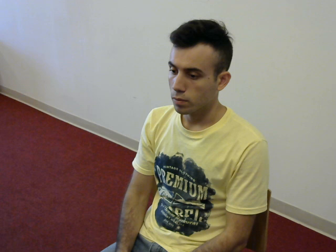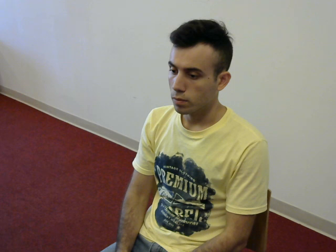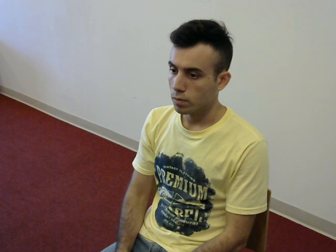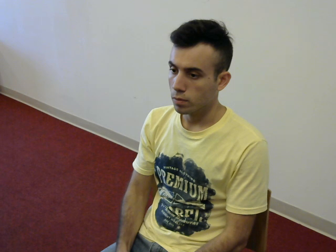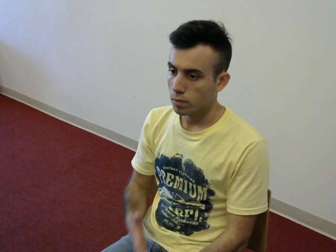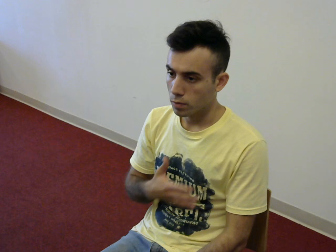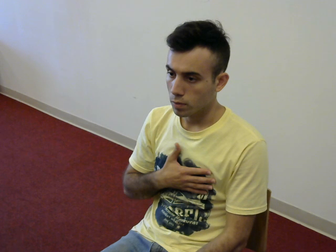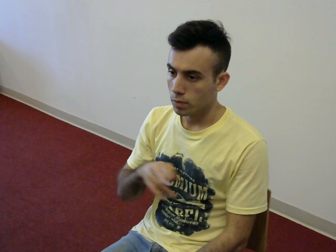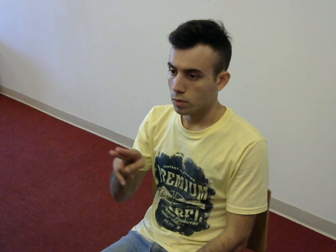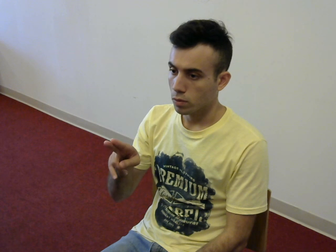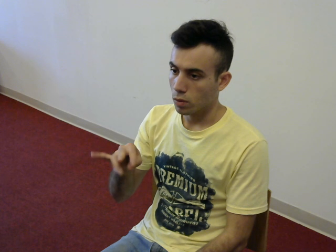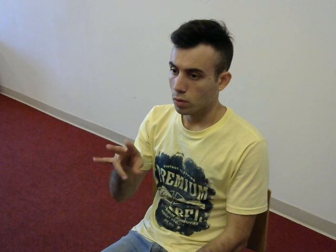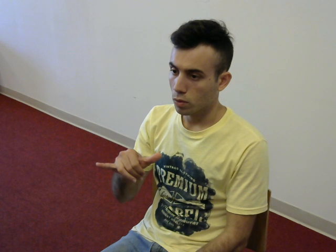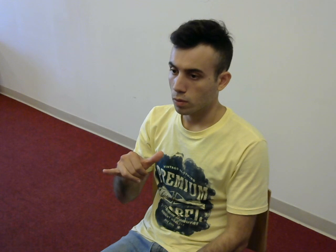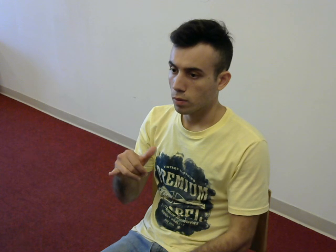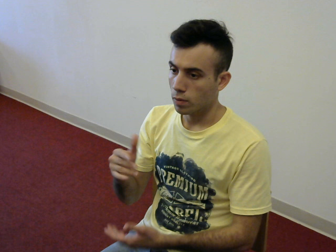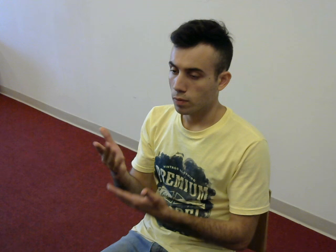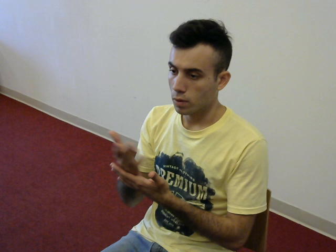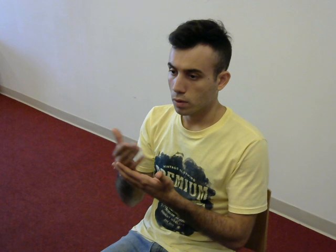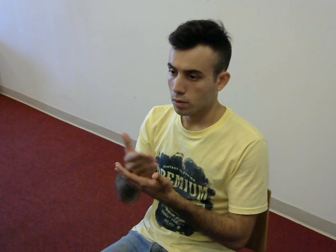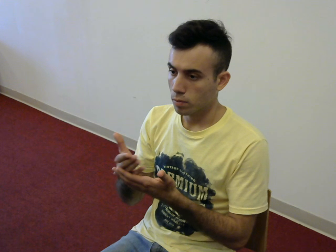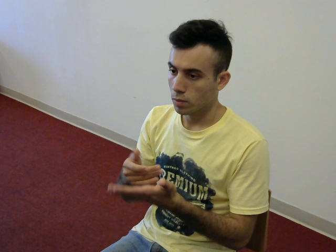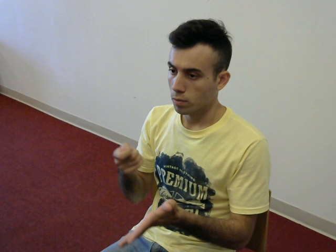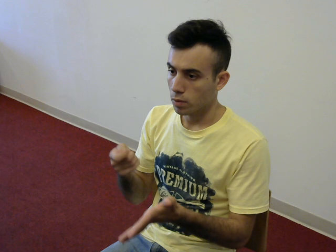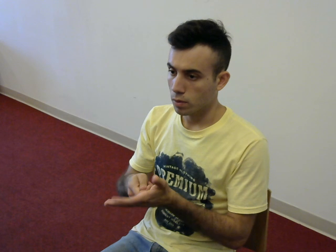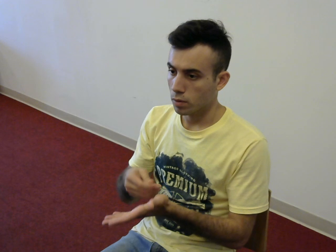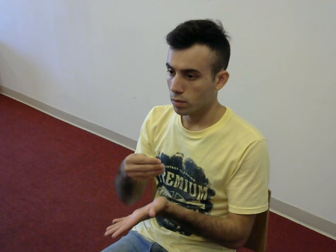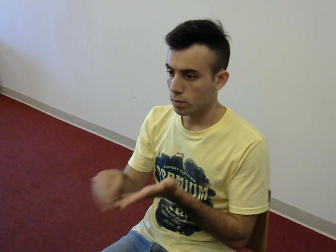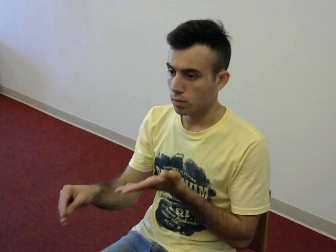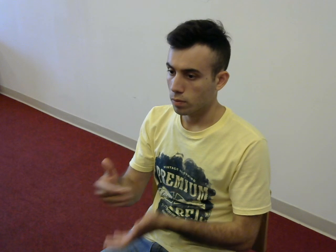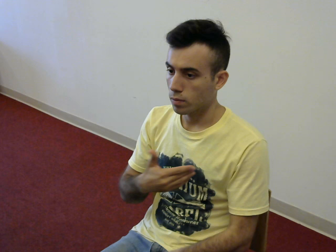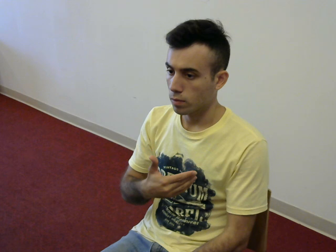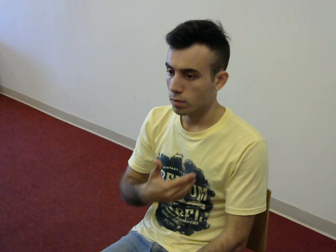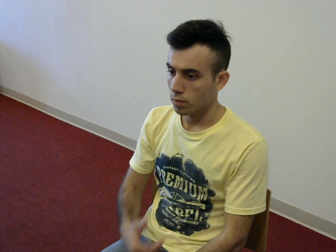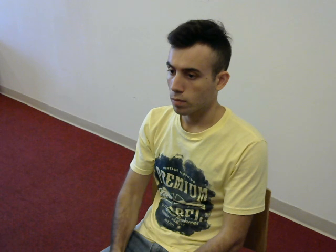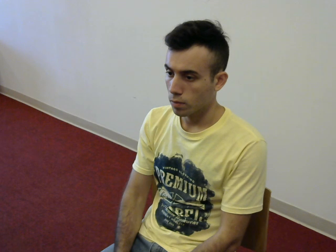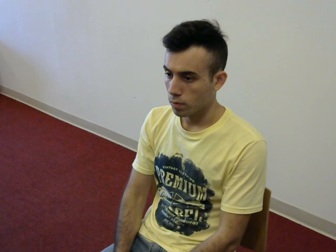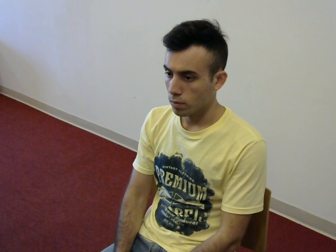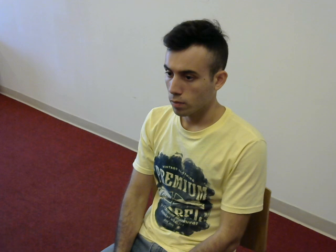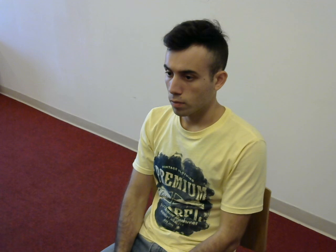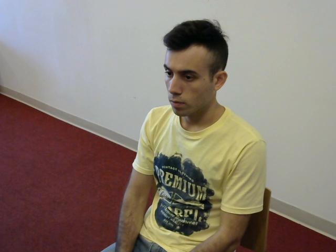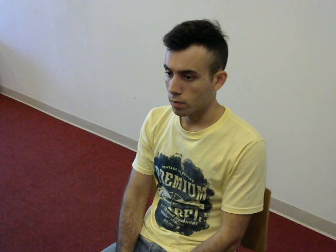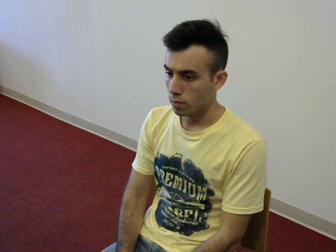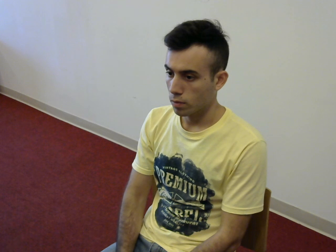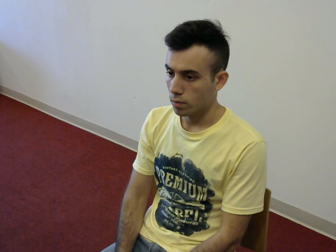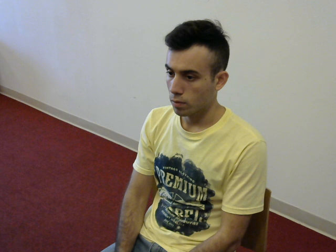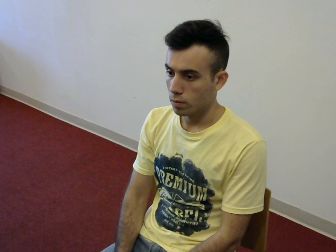Mən "Dolu" filminə bilet almaq istəyirəm